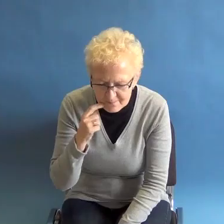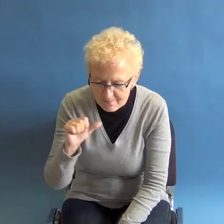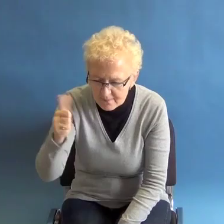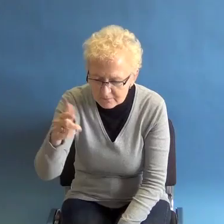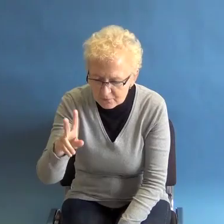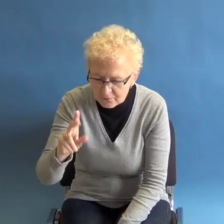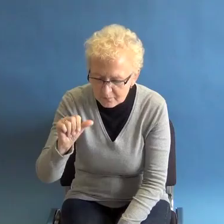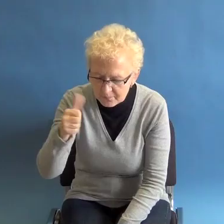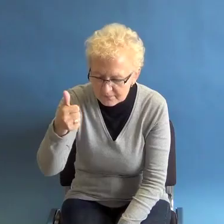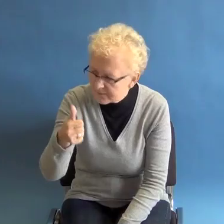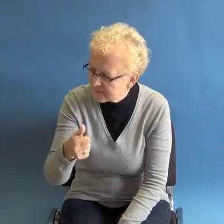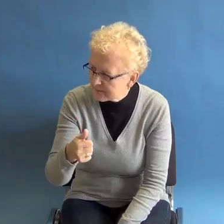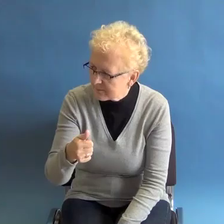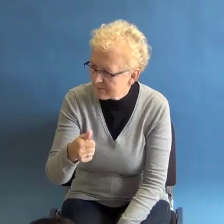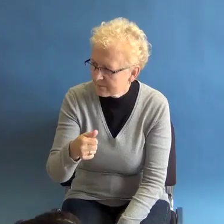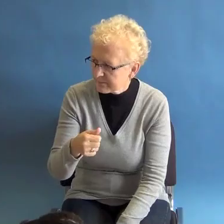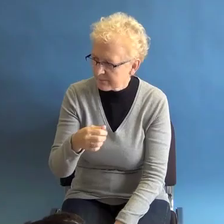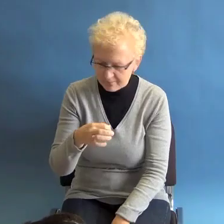Pierwszy, które jest pierwsze?